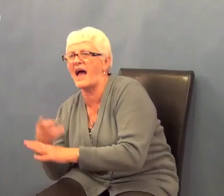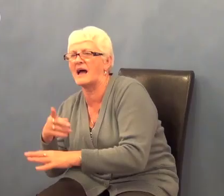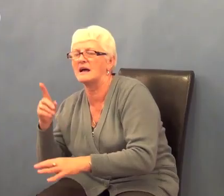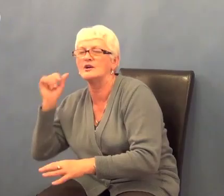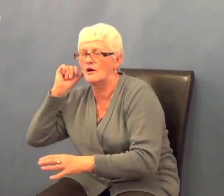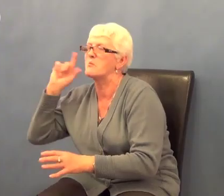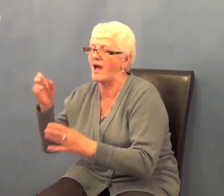Tak, ta dziewczyna odjechała.